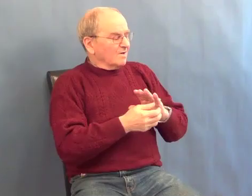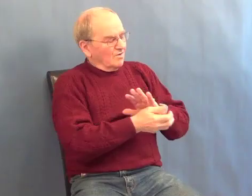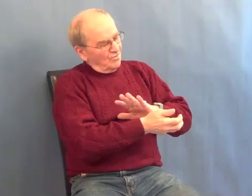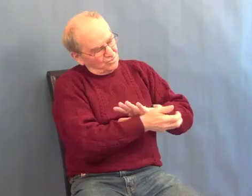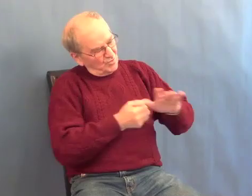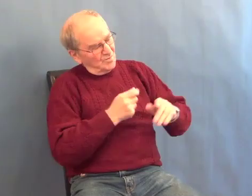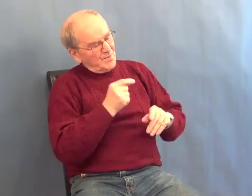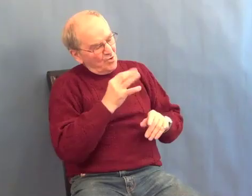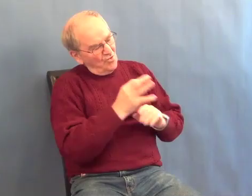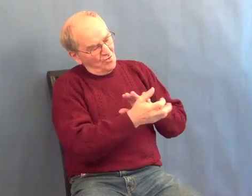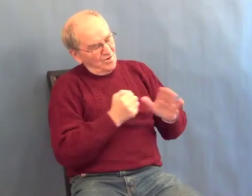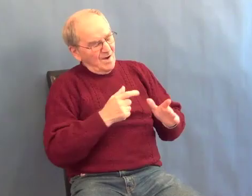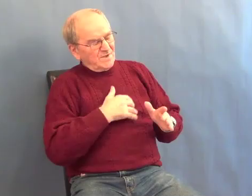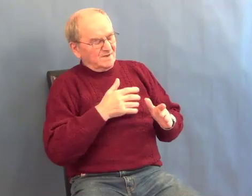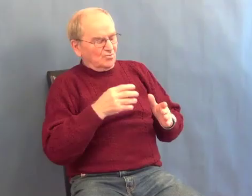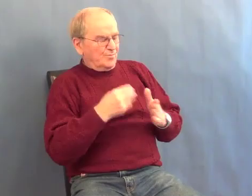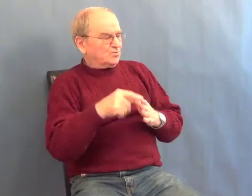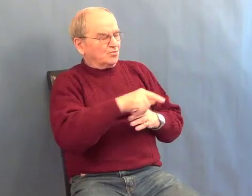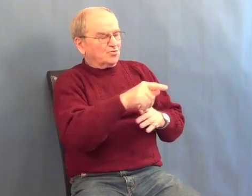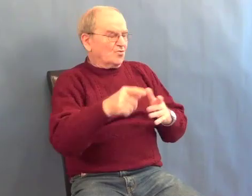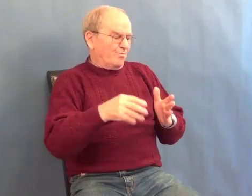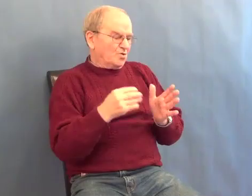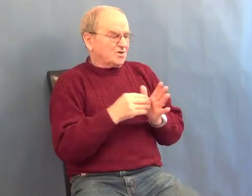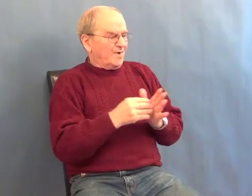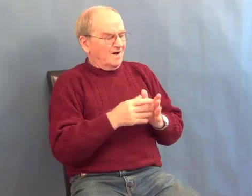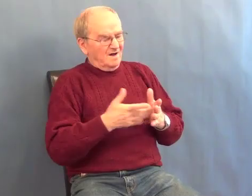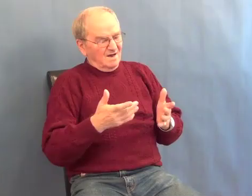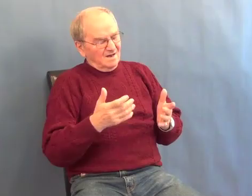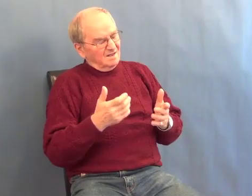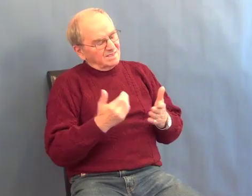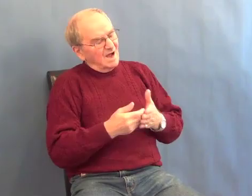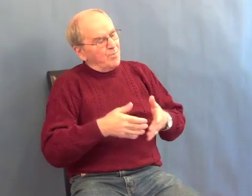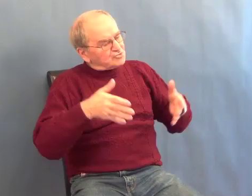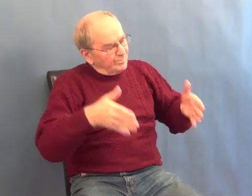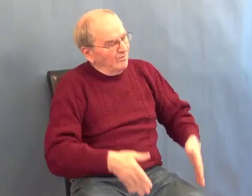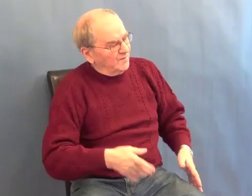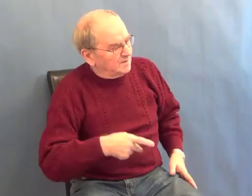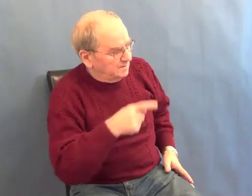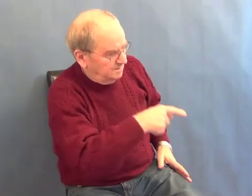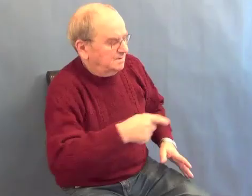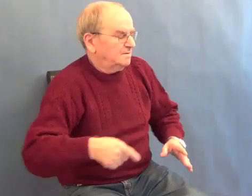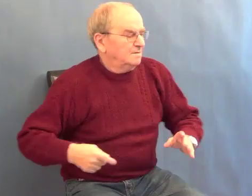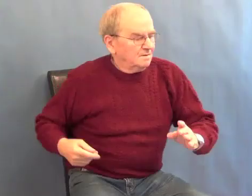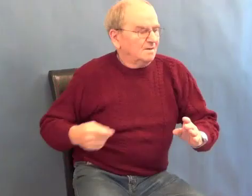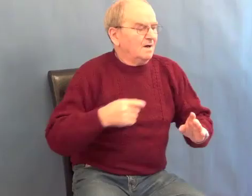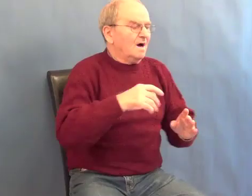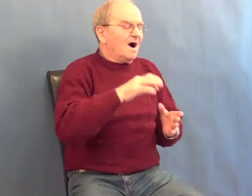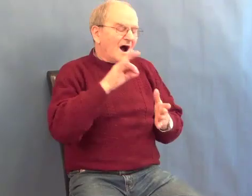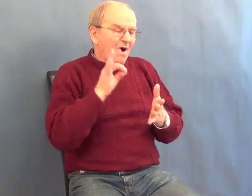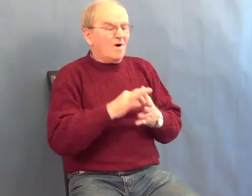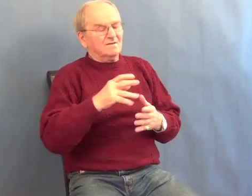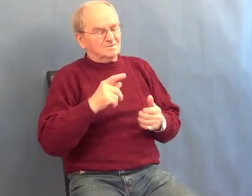Pobraliśmy pieniądze, żeby zrobić zakupy na pogrzeb ojca mojej żony.